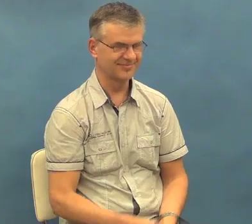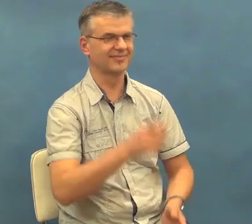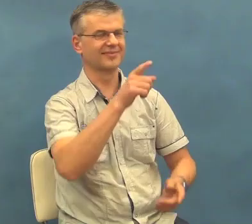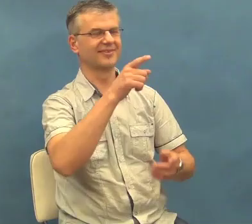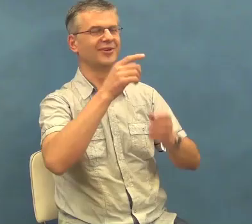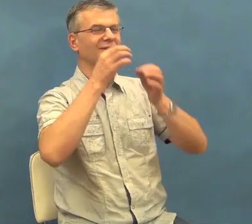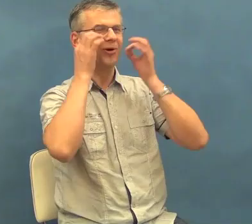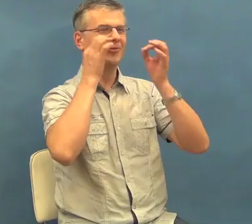Kot upadł.